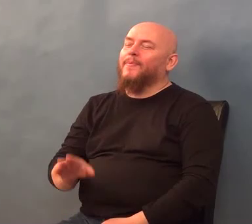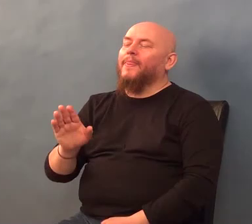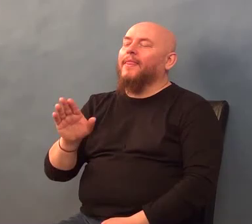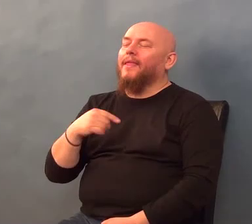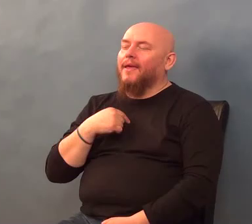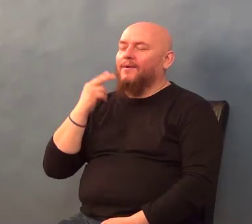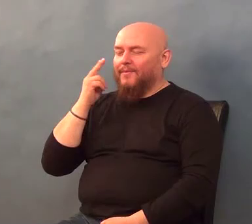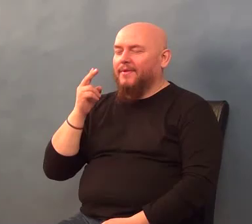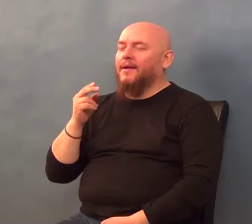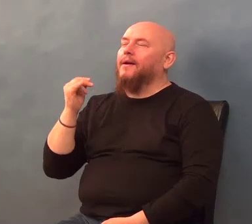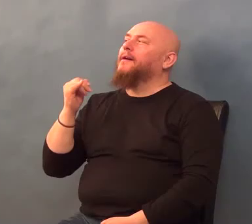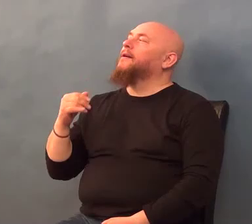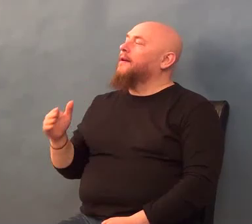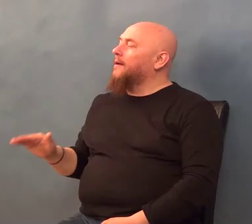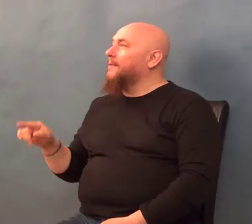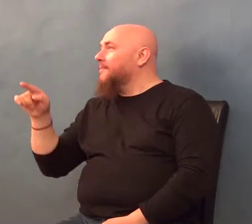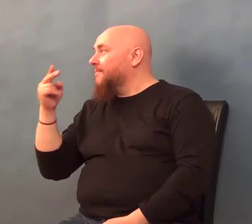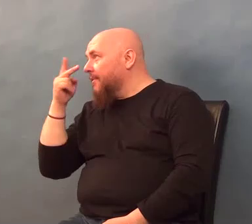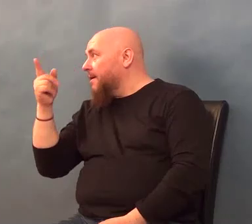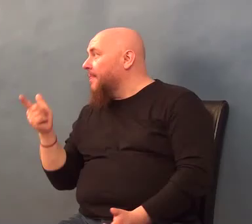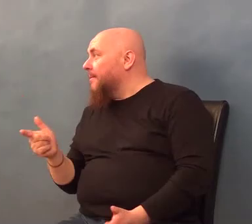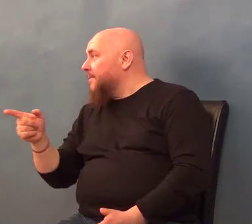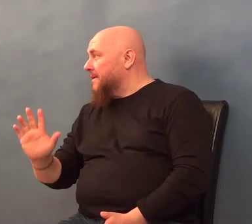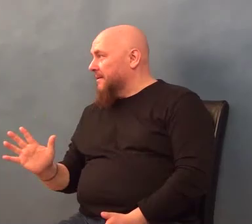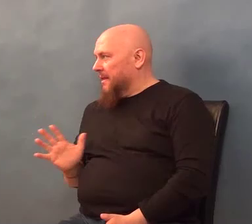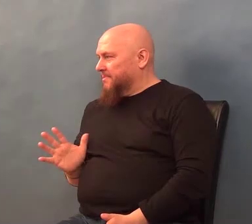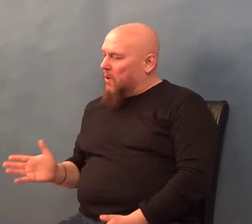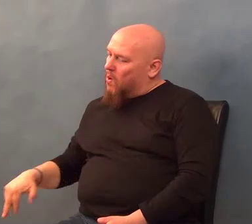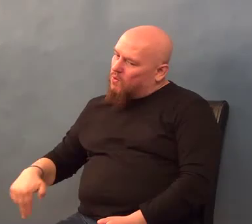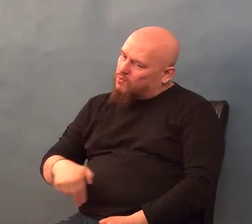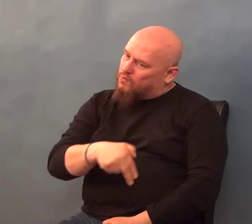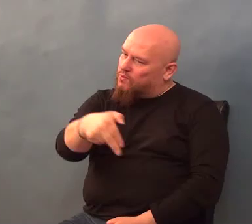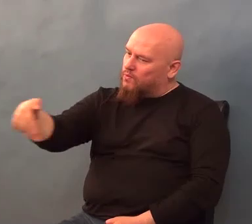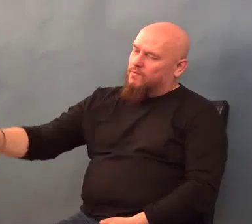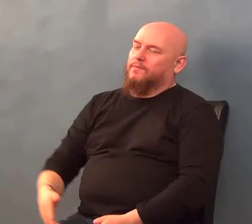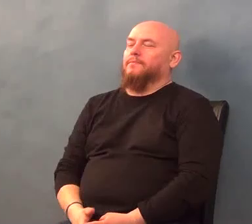Ja rozumiem, że ktoś do dziecka mówi i tłumaczy, że ten znak mówi o niebezpieczeństwie i trzeba ten znak omijać szerokim łukiem.